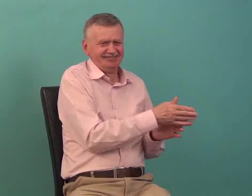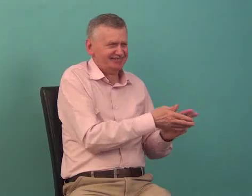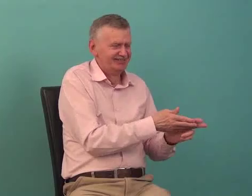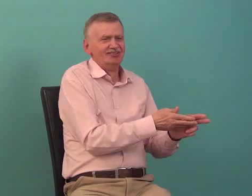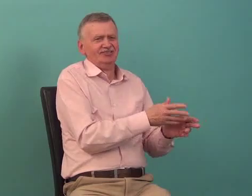Jedzie rowerem.